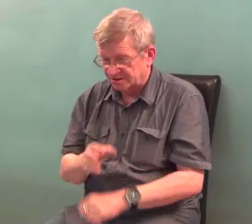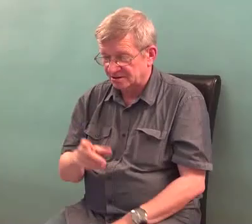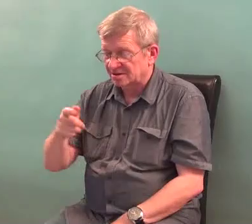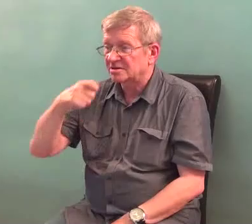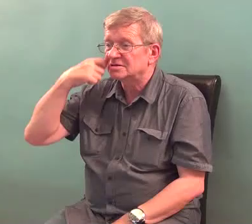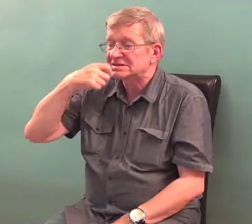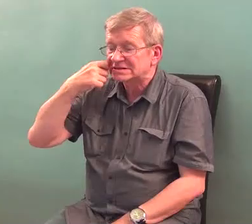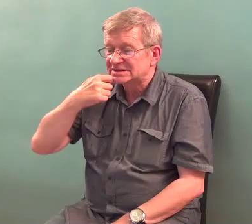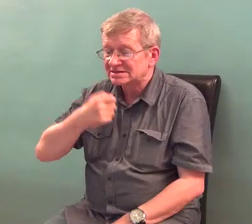Dentysta.